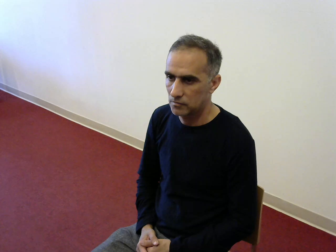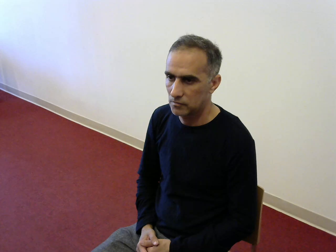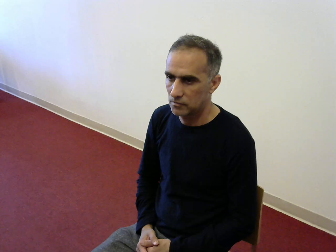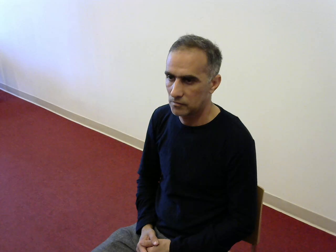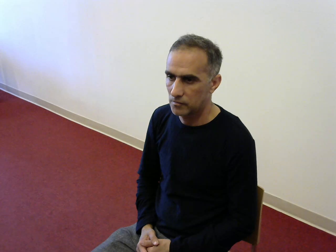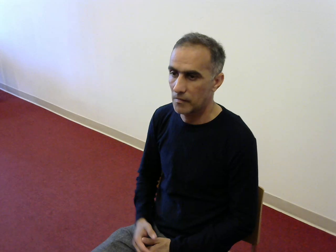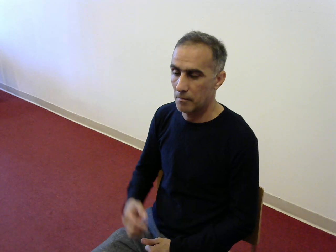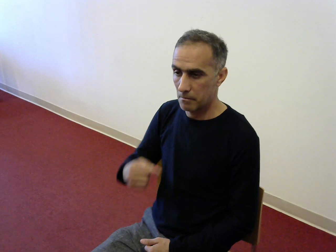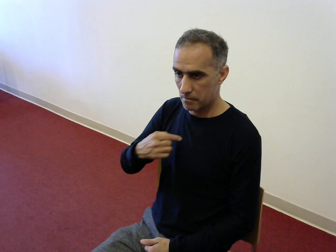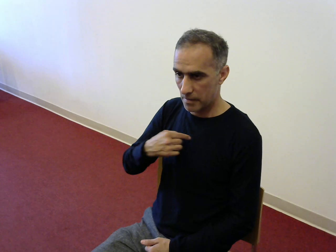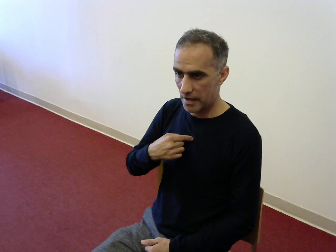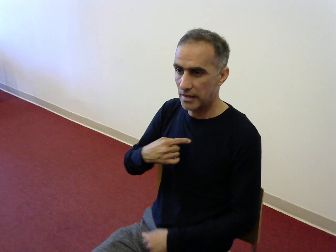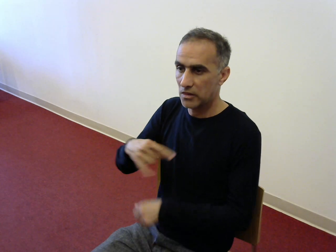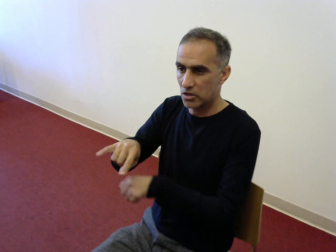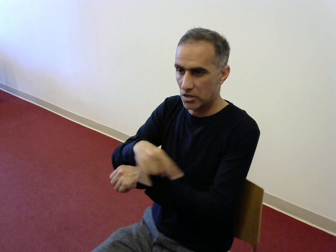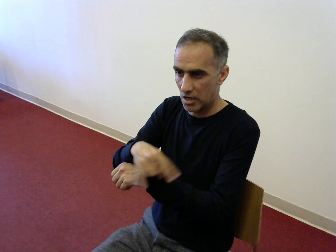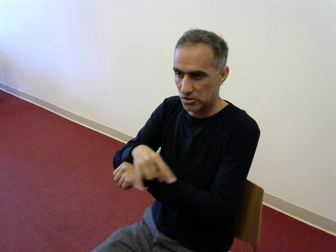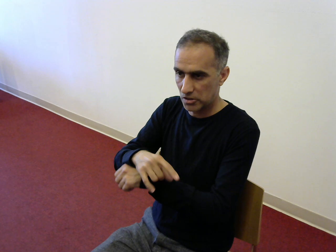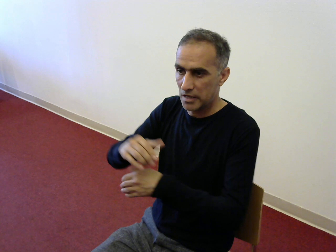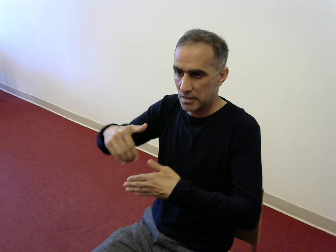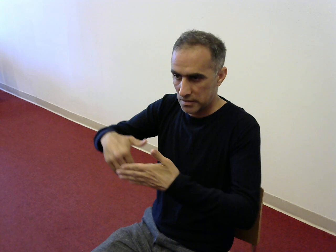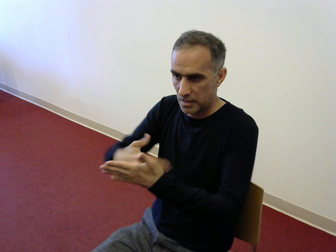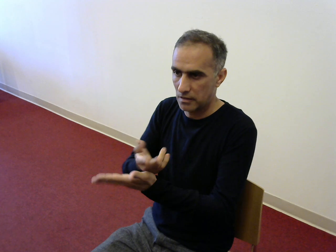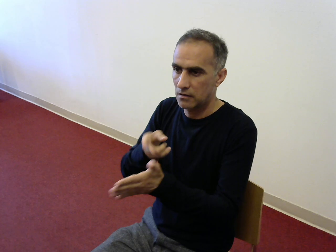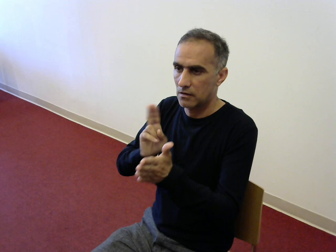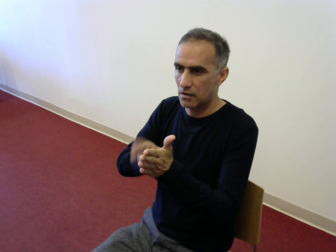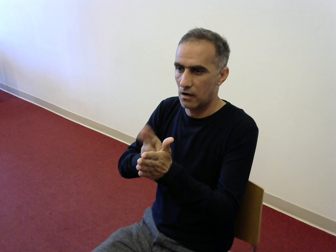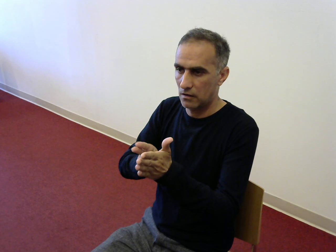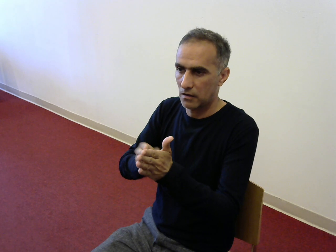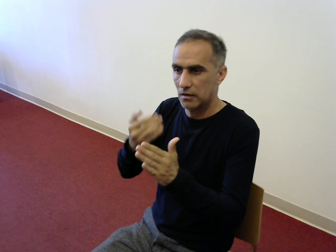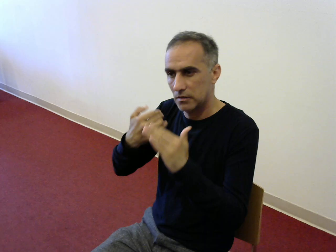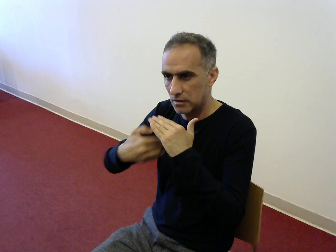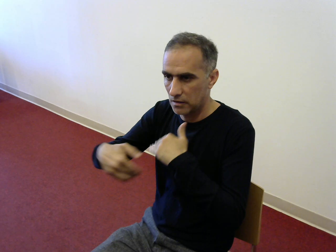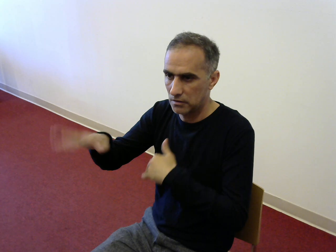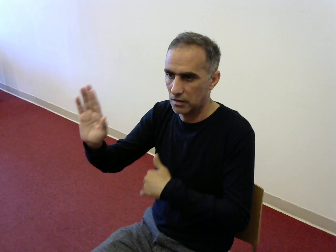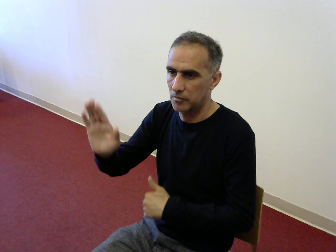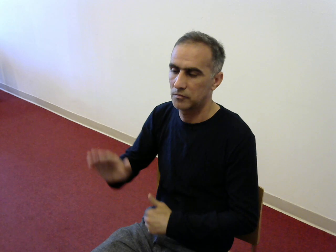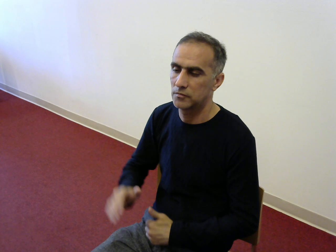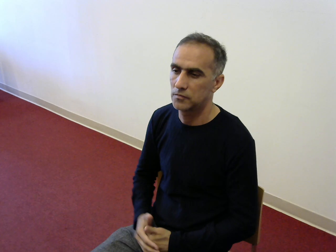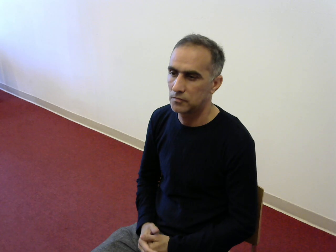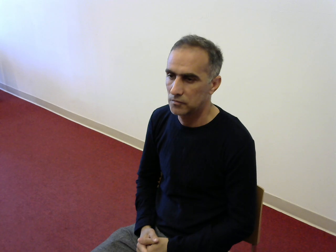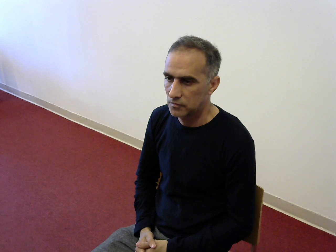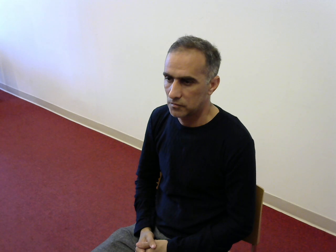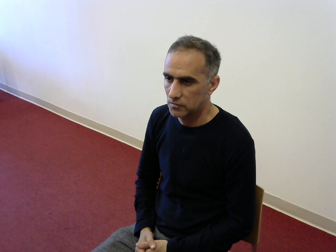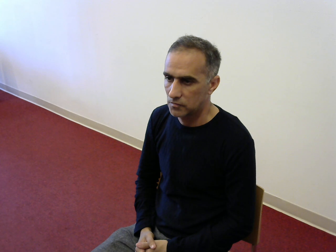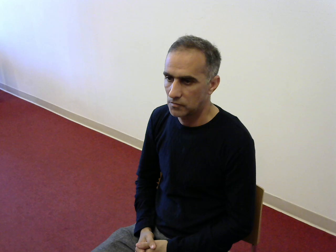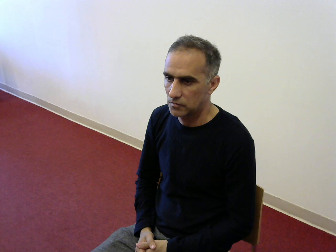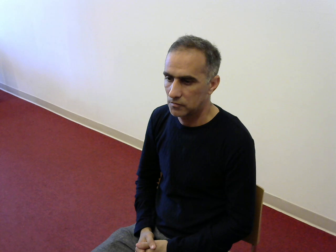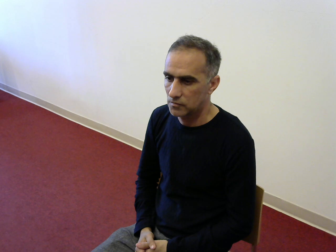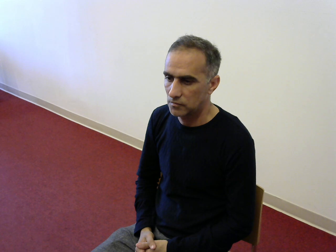Mən Gəncəyə yeni qatarla gedirəm